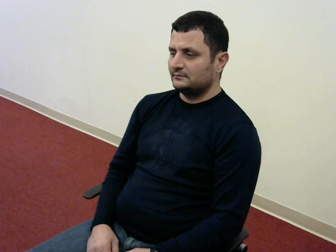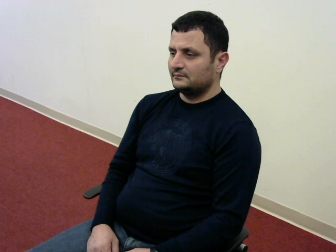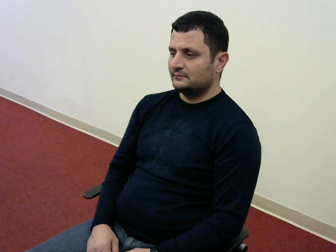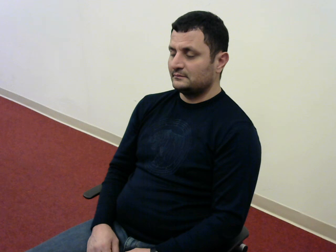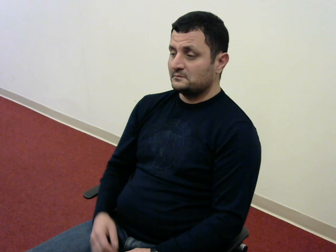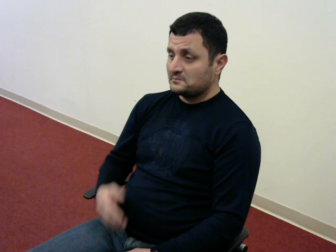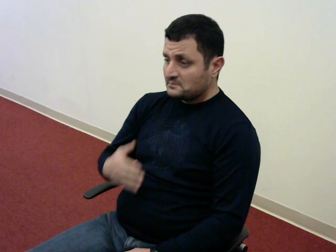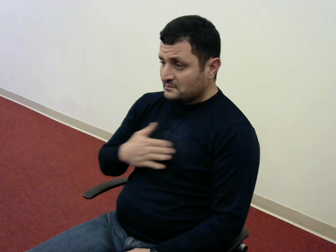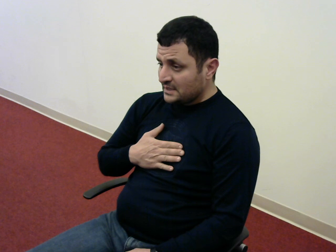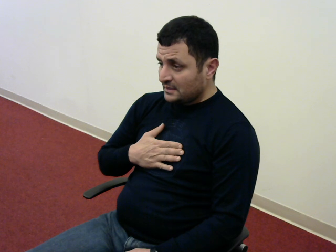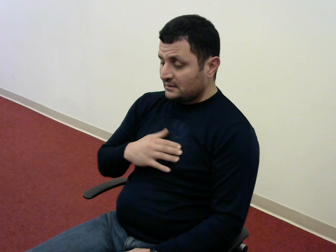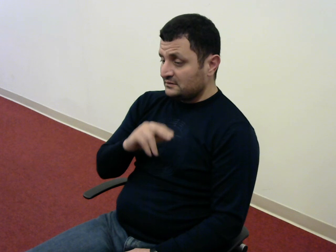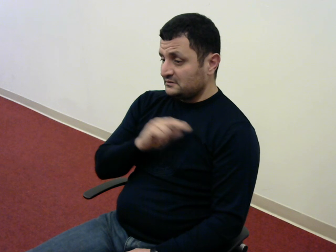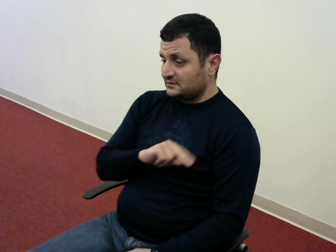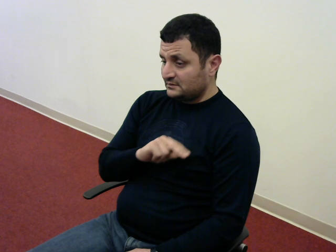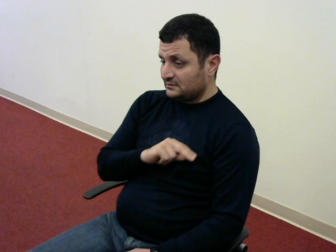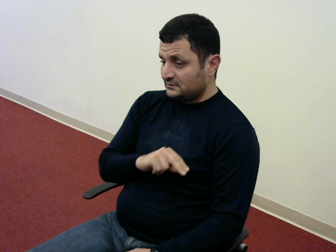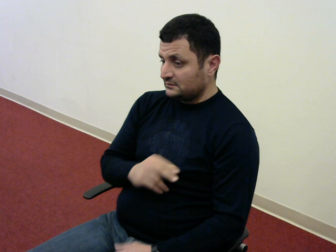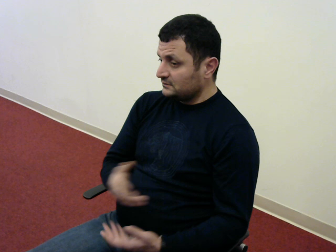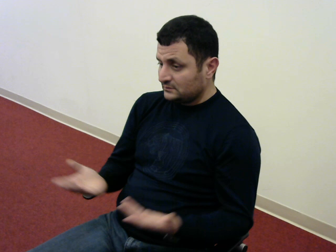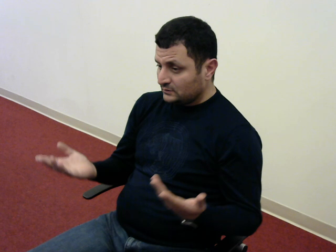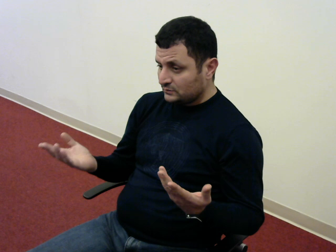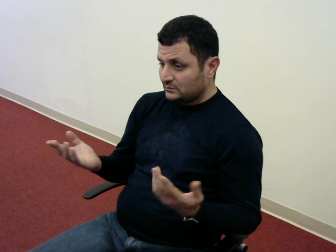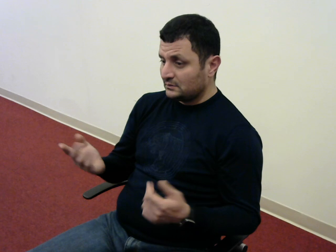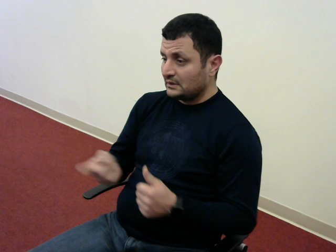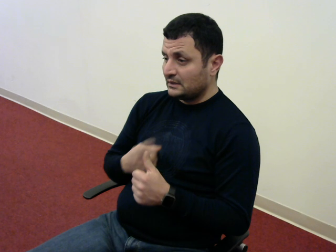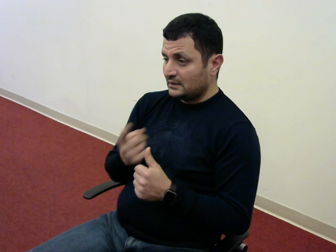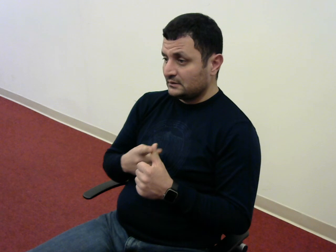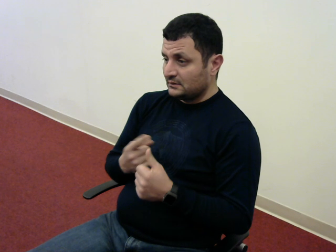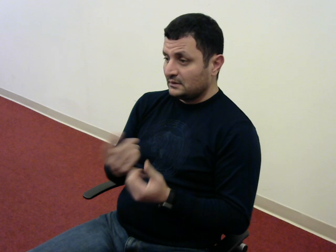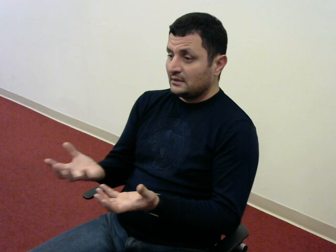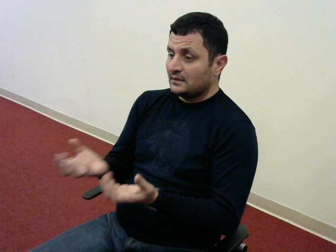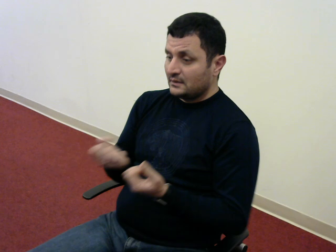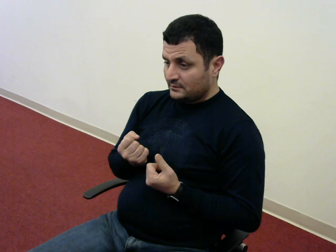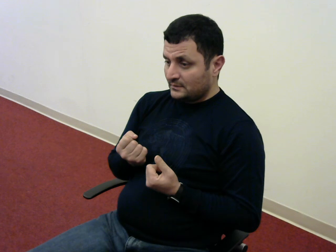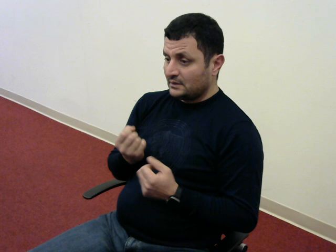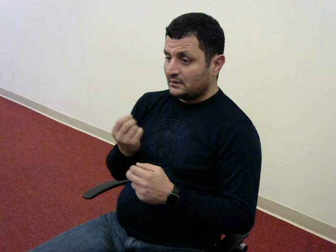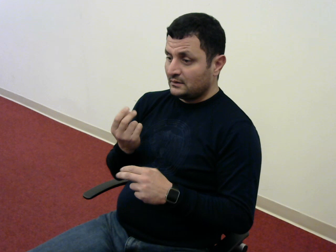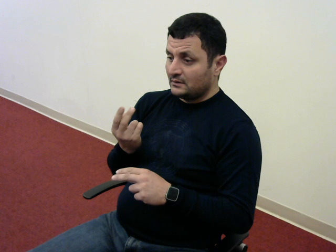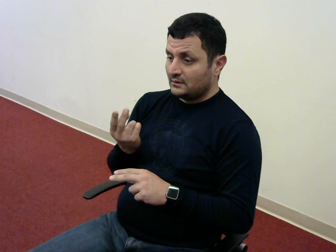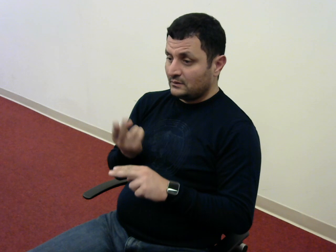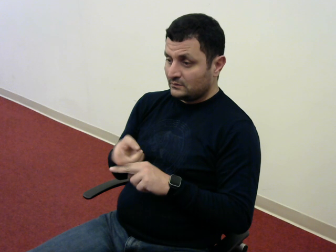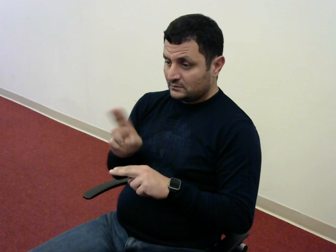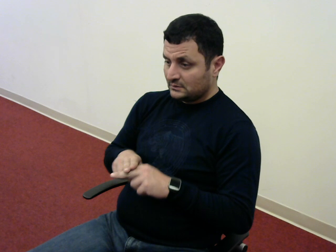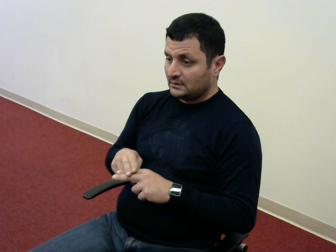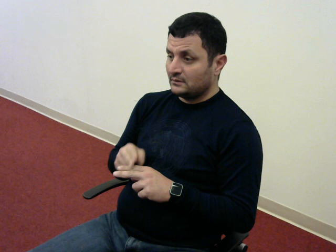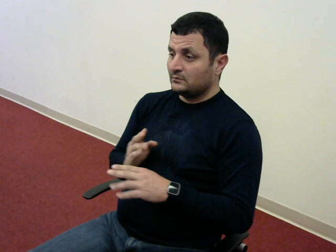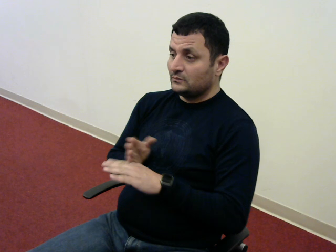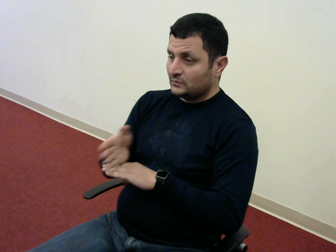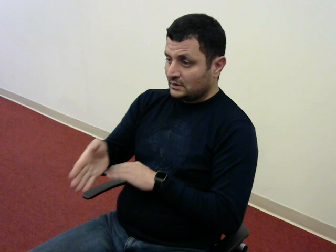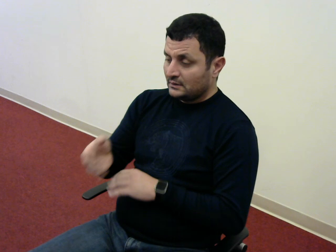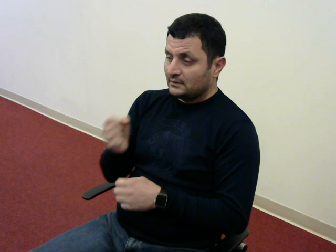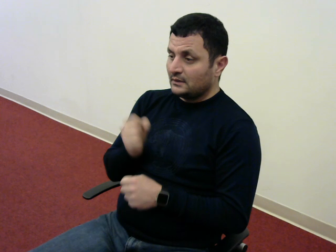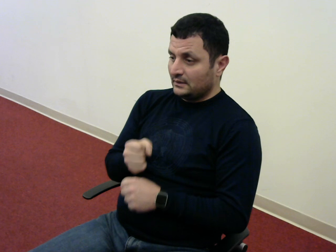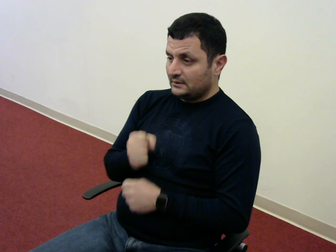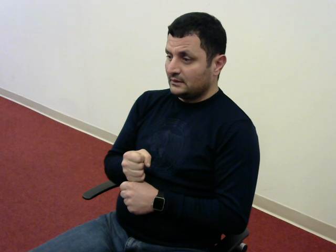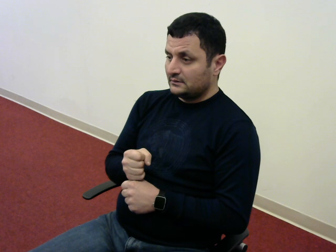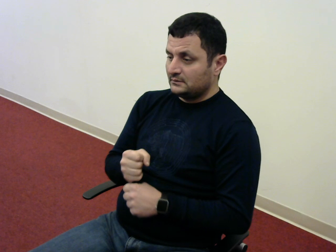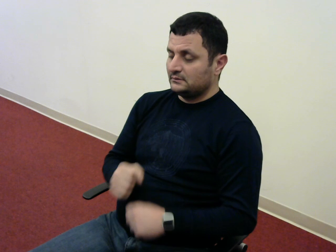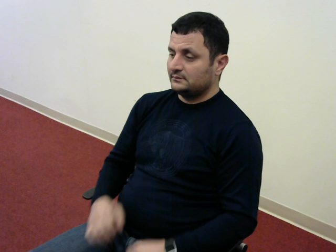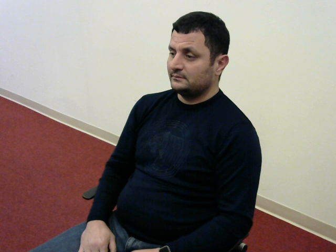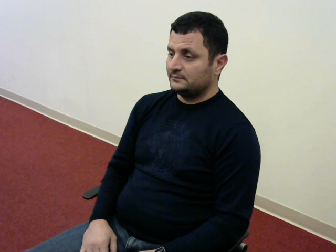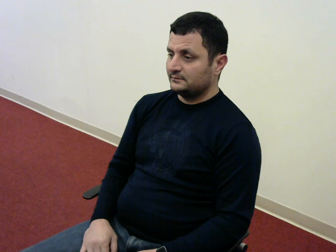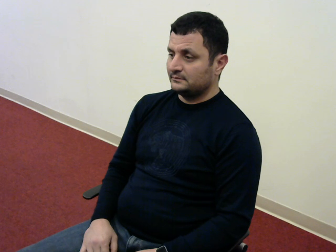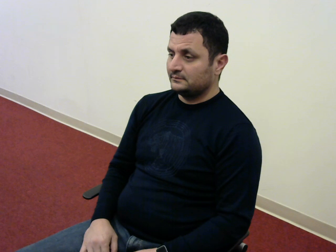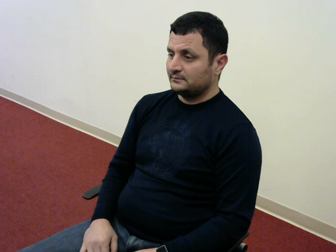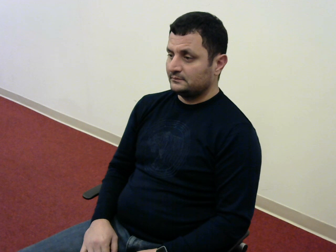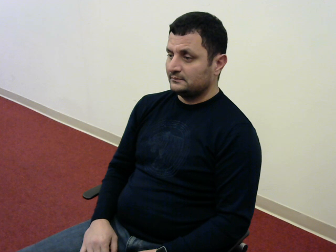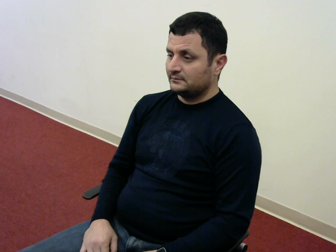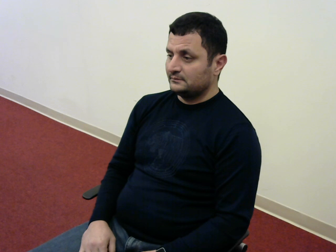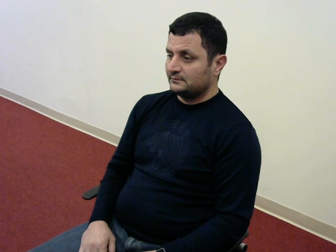Mən işsiz adı almaq üçün müraciət edirəm